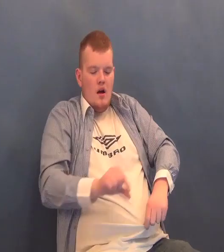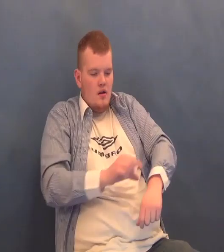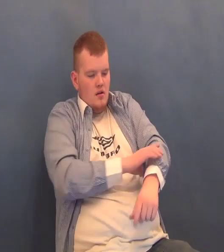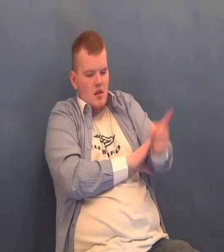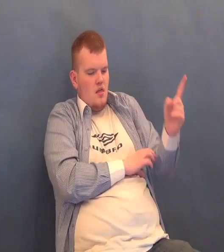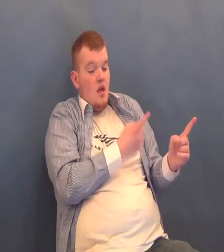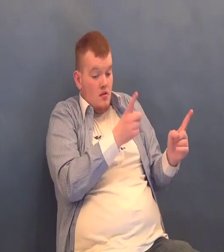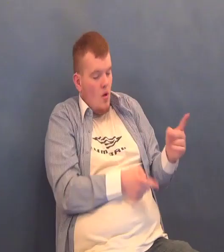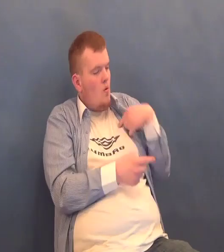Jak jest jeden i jeden to rozumiem.